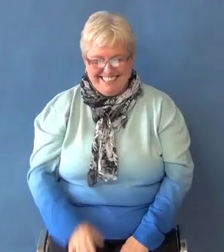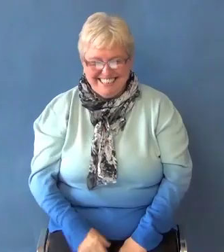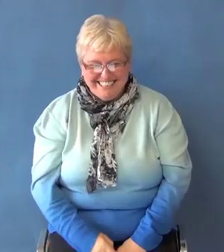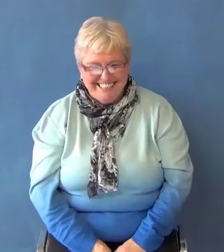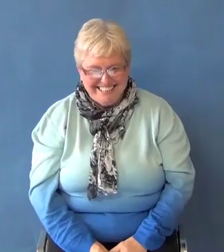Dobrze.